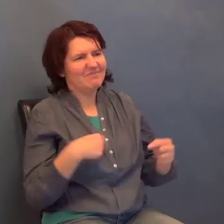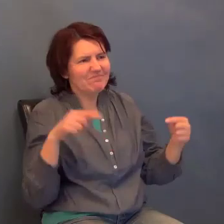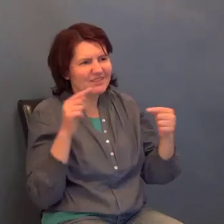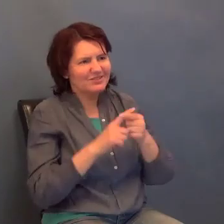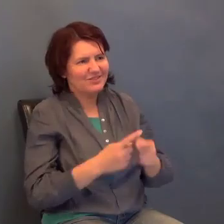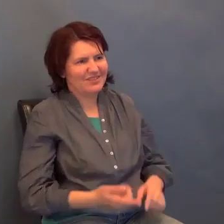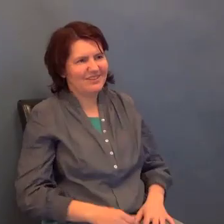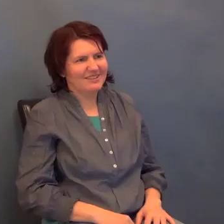Mnie nie pasuje.